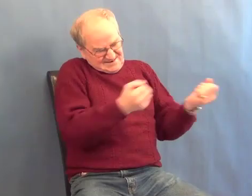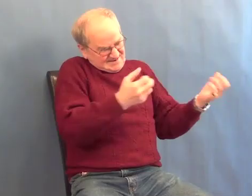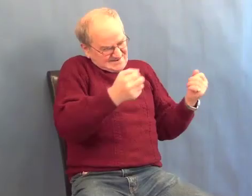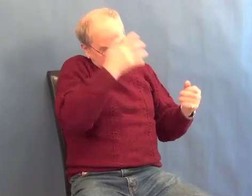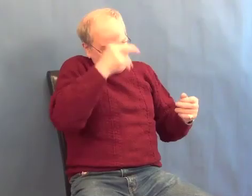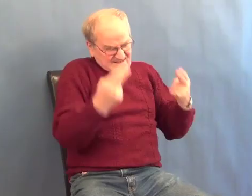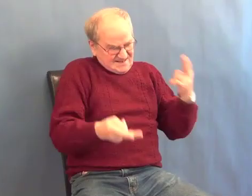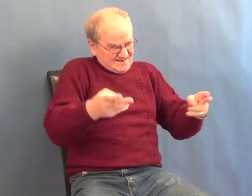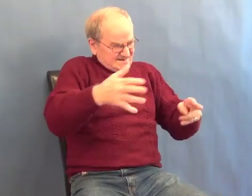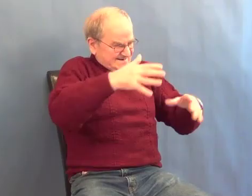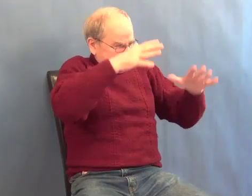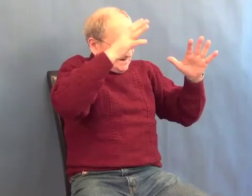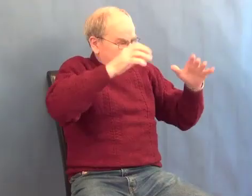Zabierali ciała do innych miejsc.